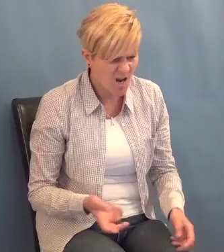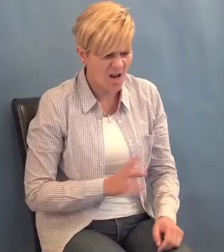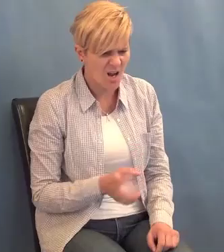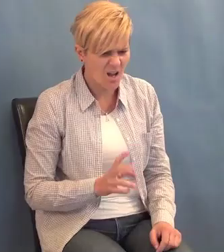Maszyna?